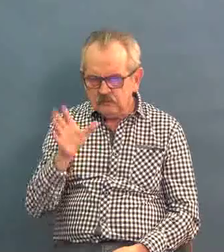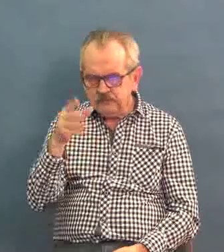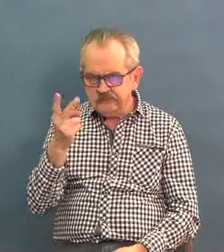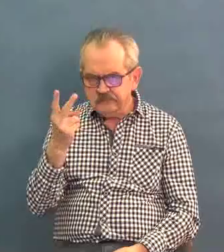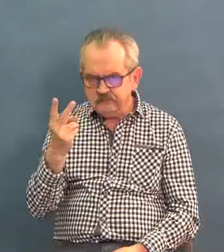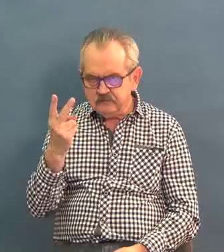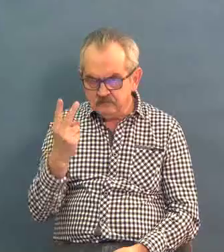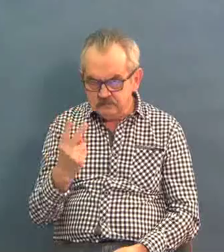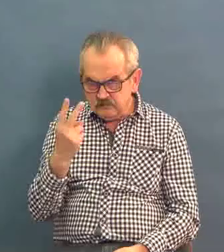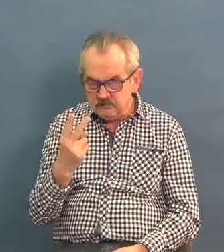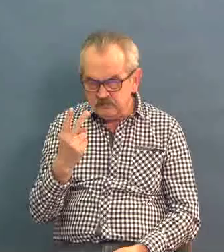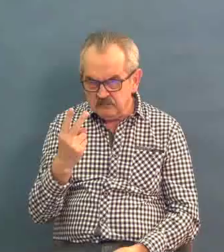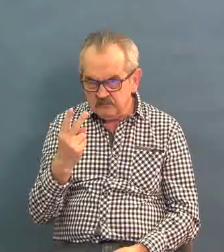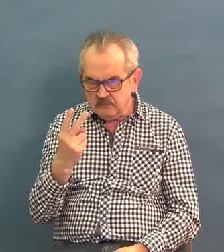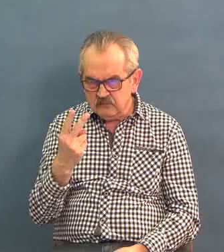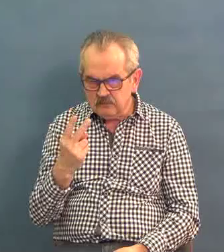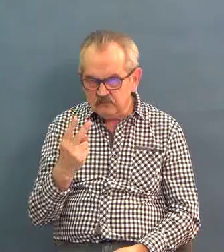Drugiego?